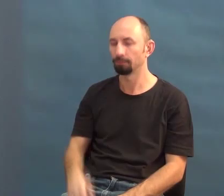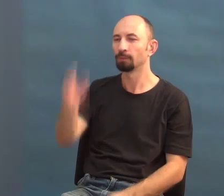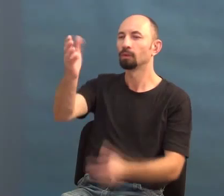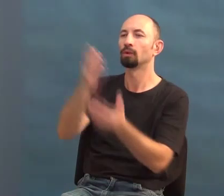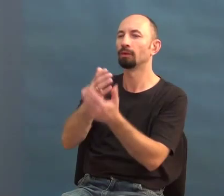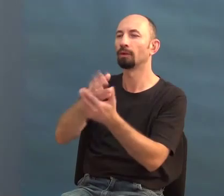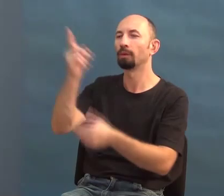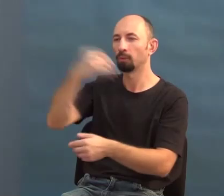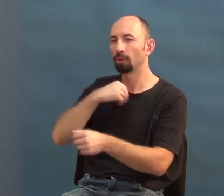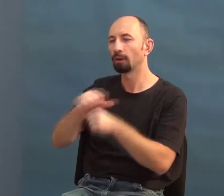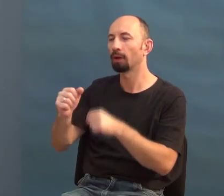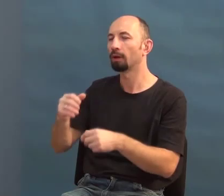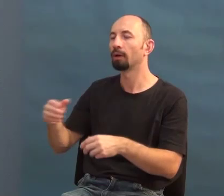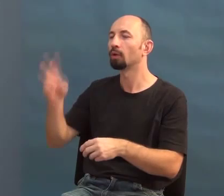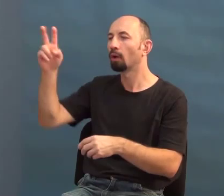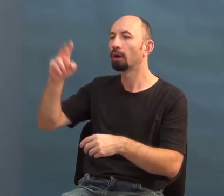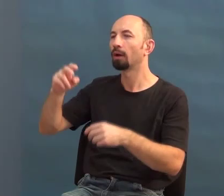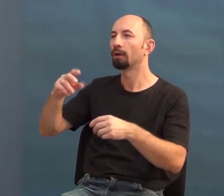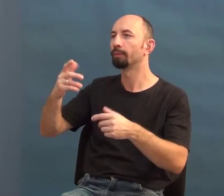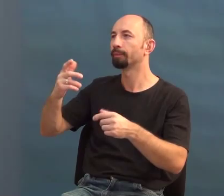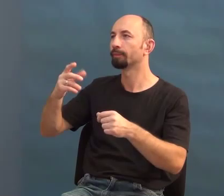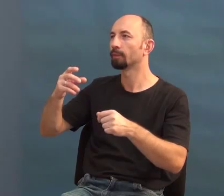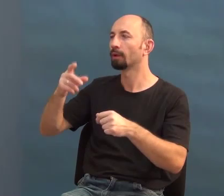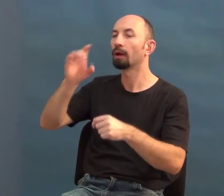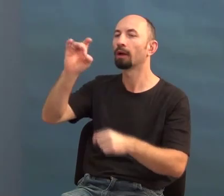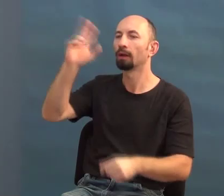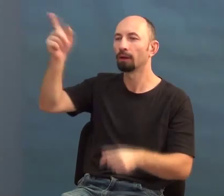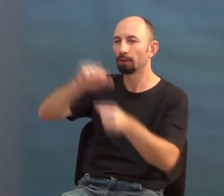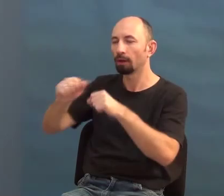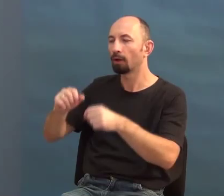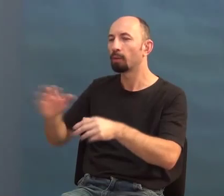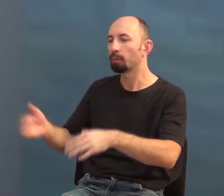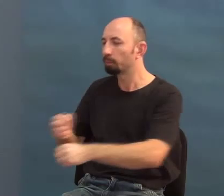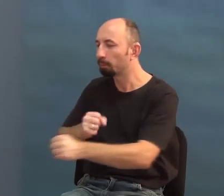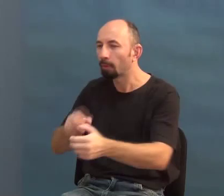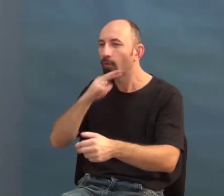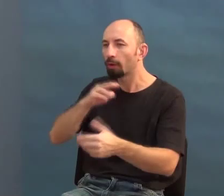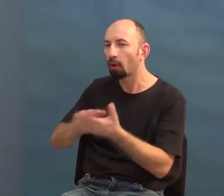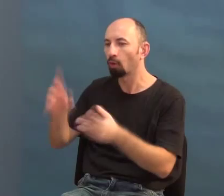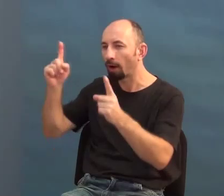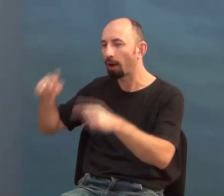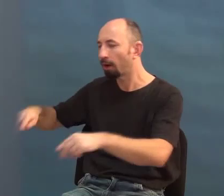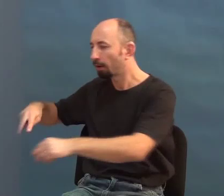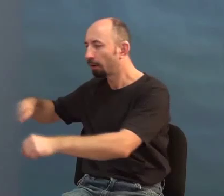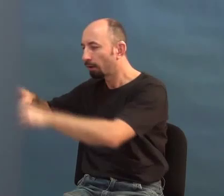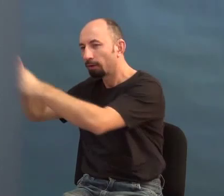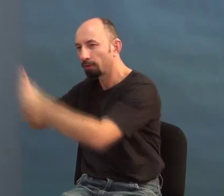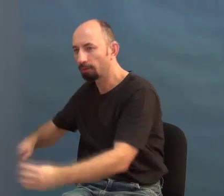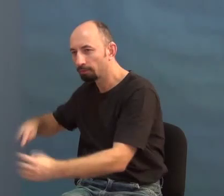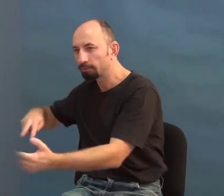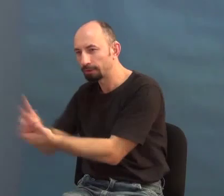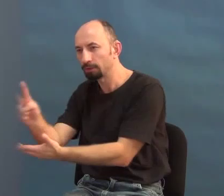Też w Polsce jest, na przykład w G.K. jak jest śliska podłoga po myciu, stoi taki znak ostrzegający przed poślizgnięciem.